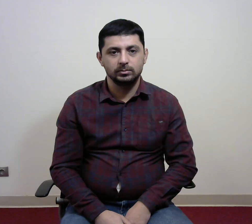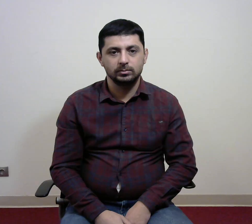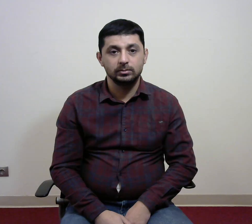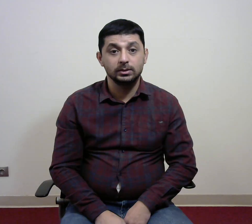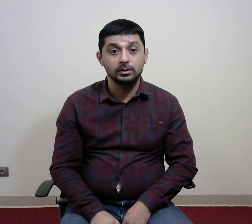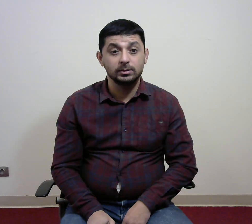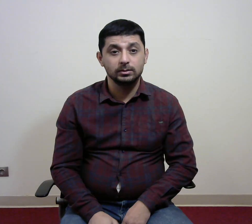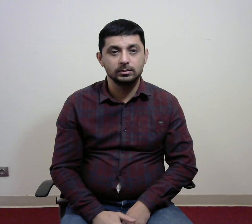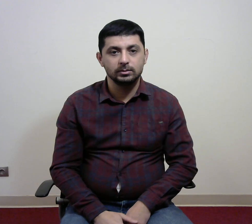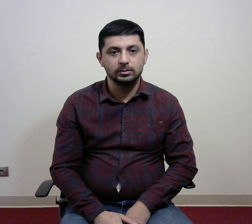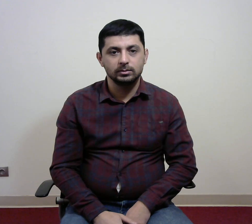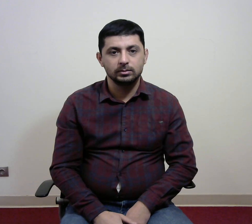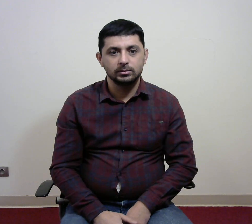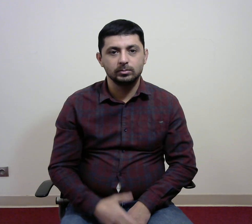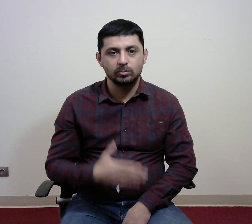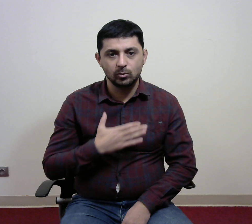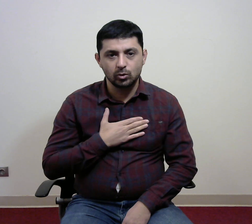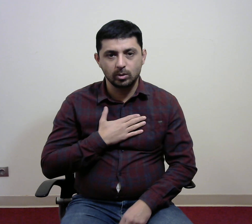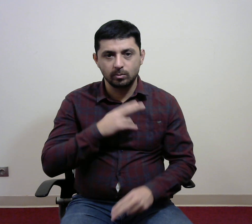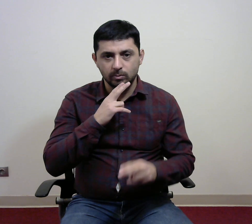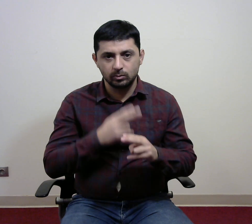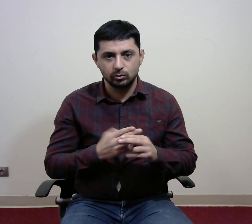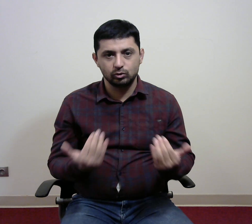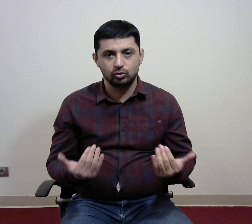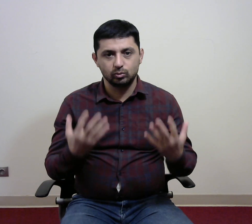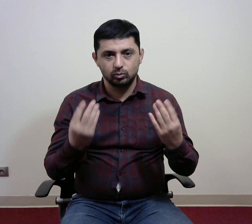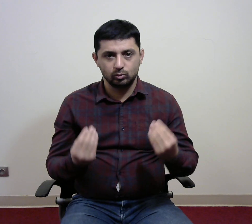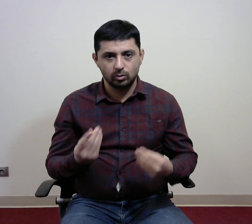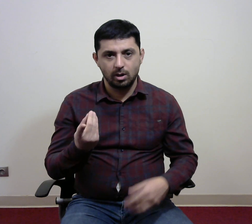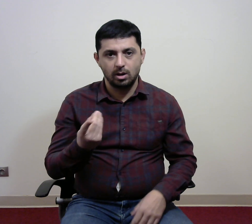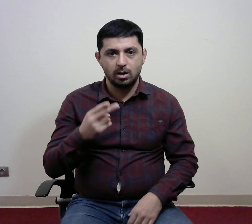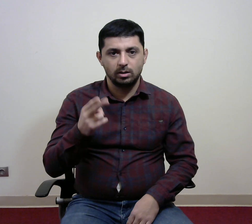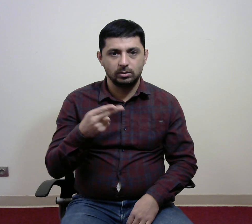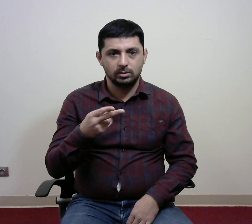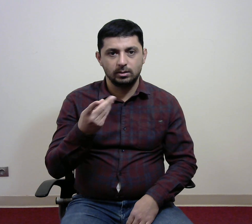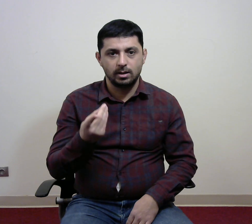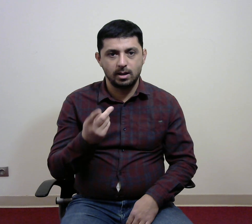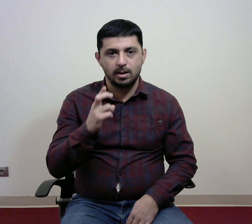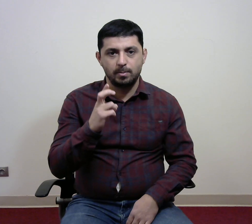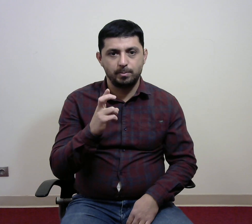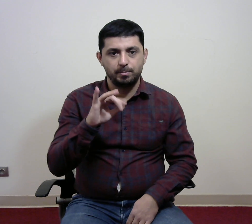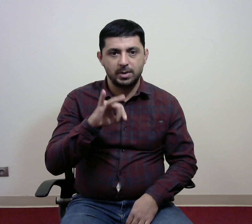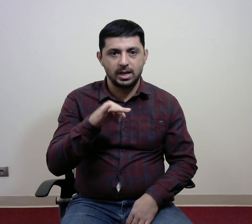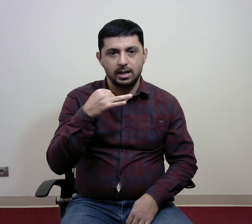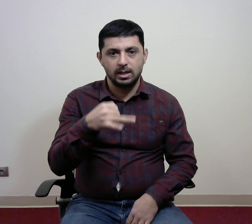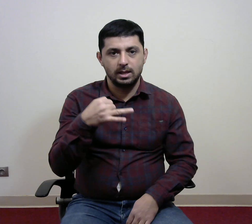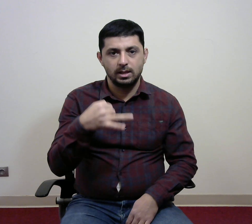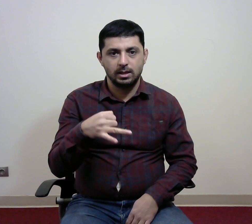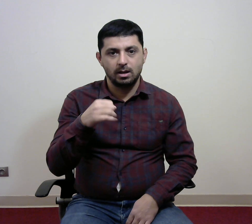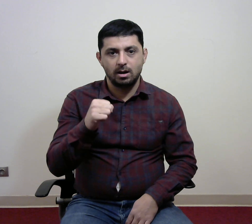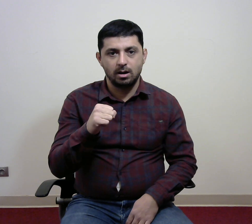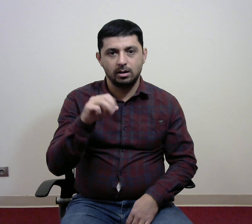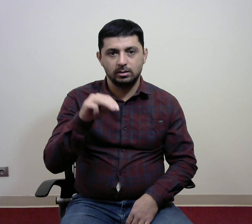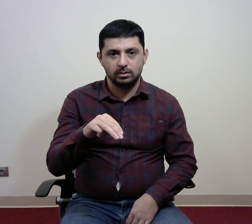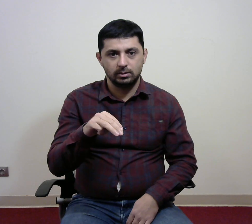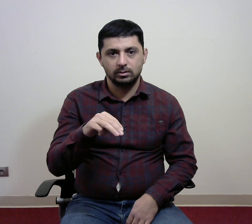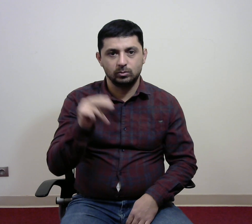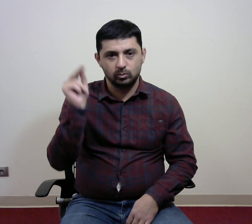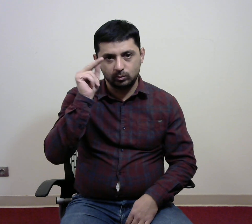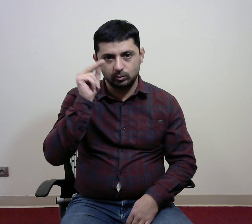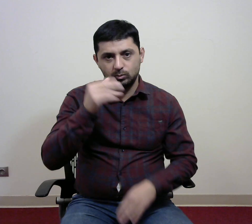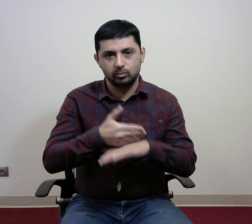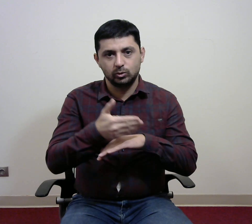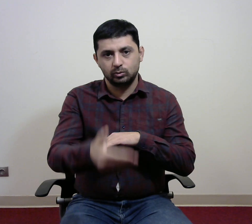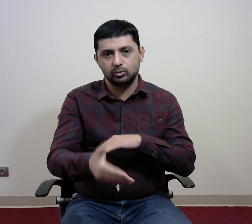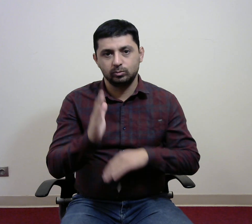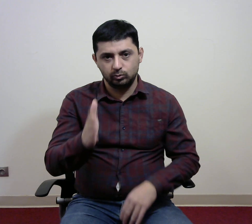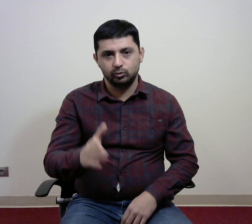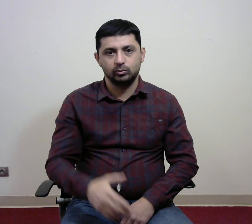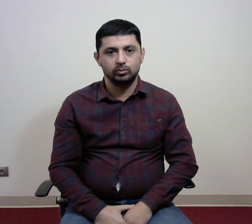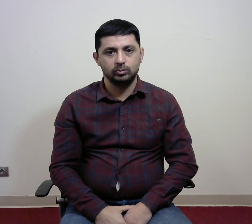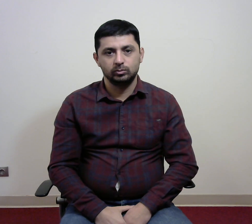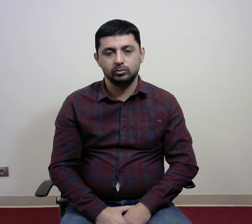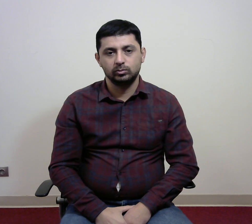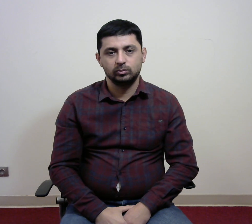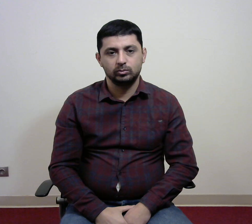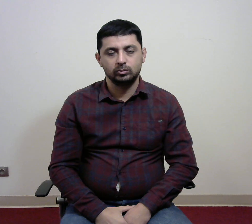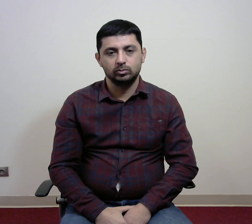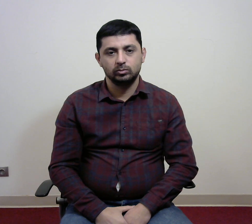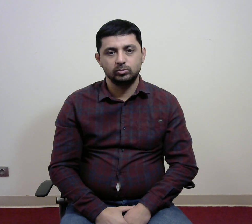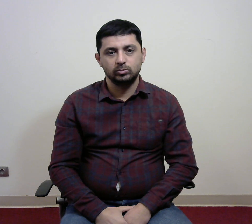Mənim bacım bu gün ədəbiyyat dərsinə gecikəcək